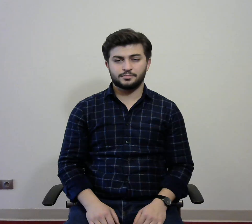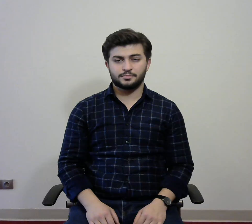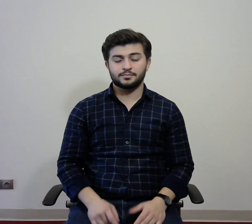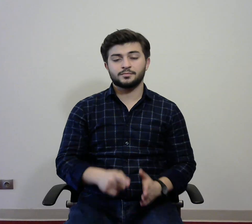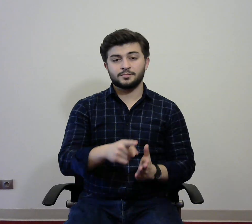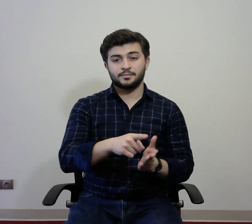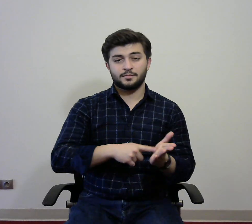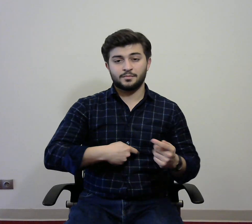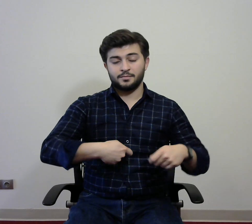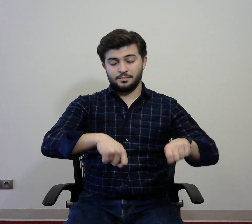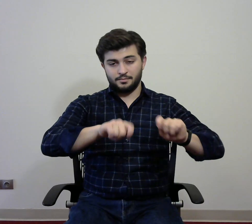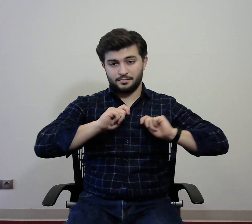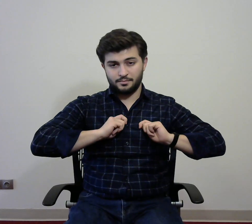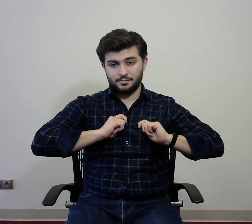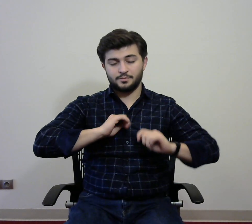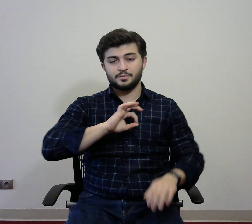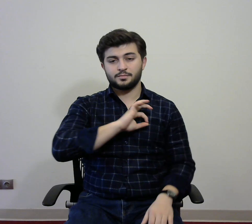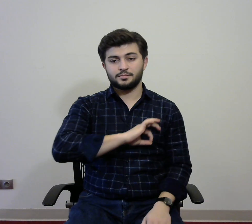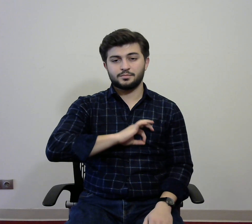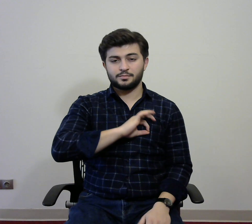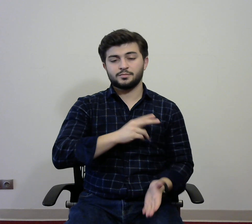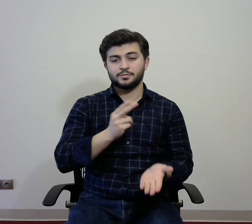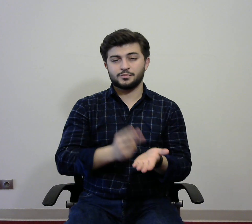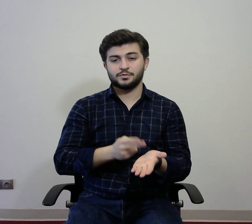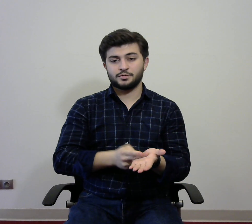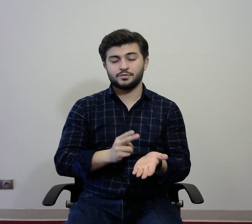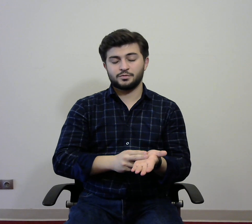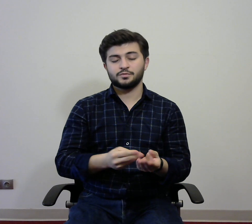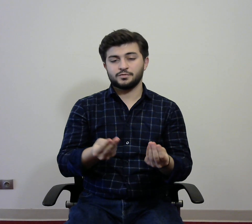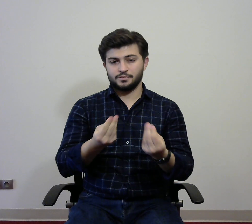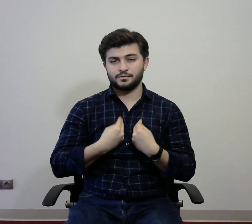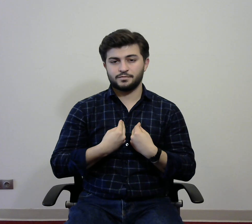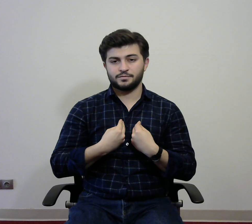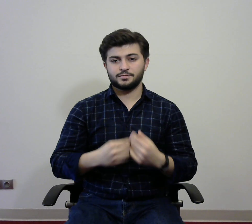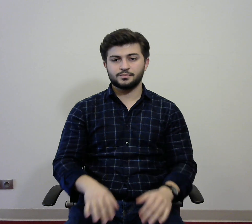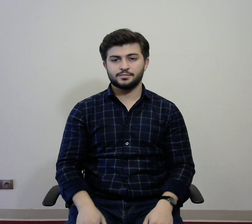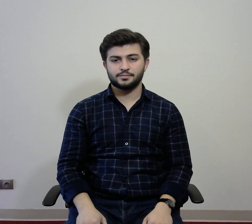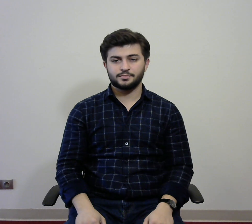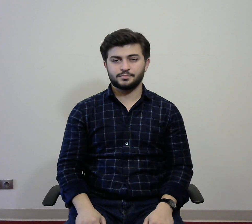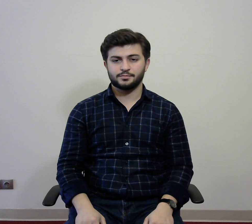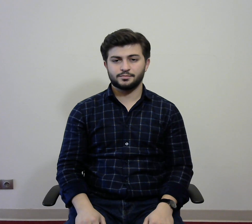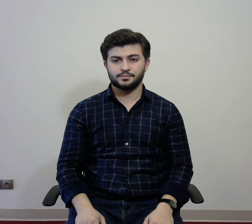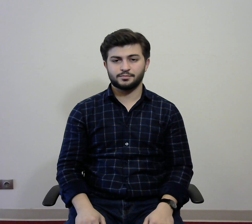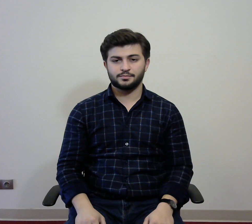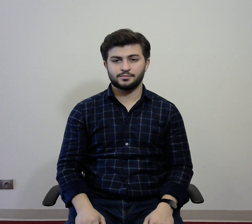Etibarnamə notariusda verilir